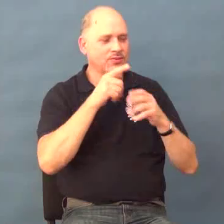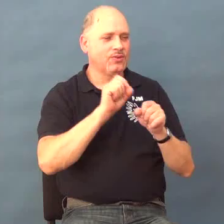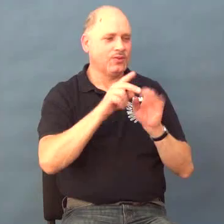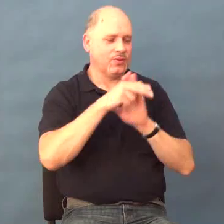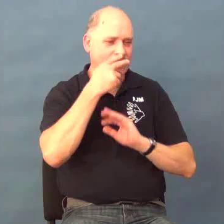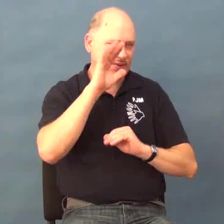Machają im na do widzenia.